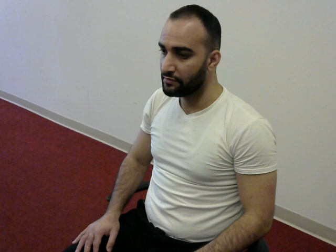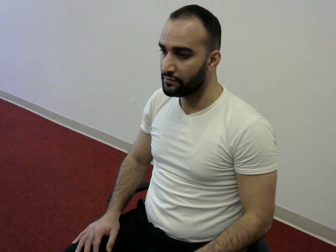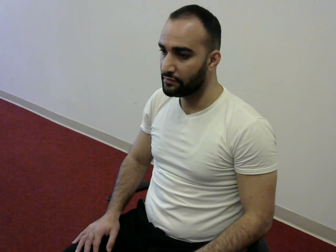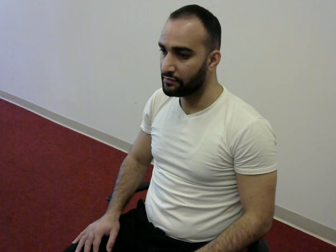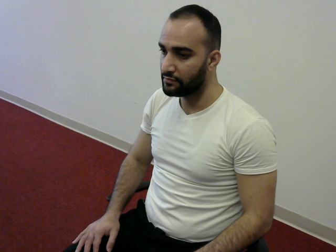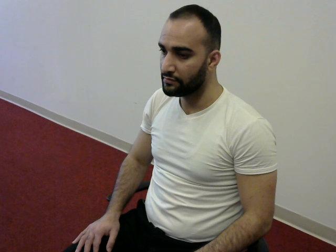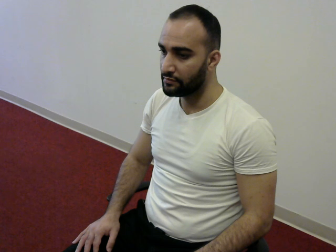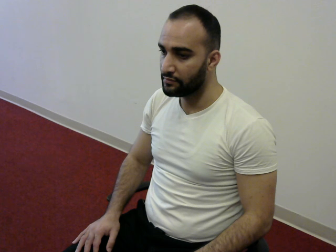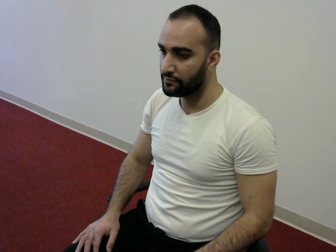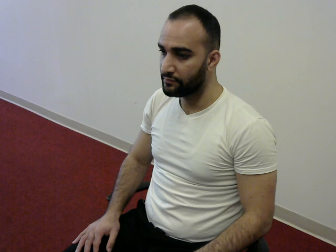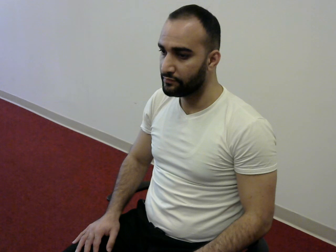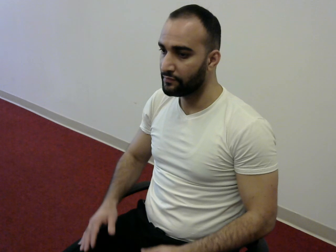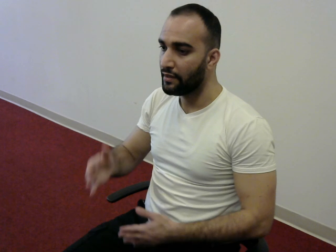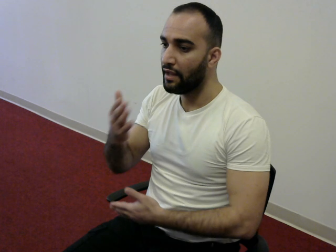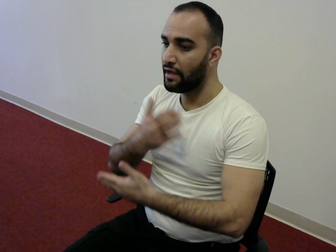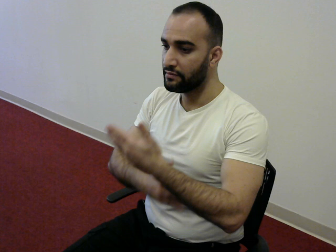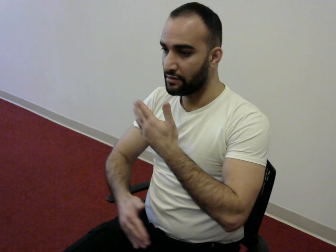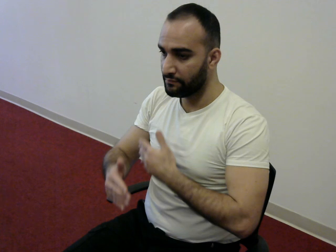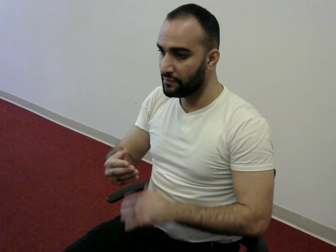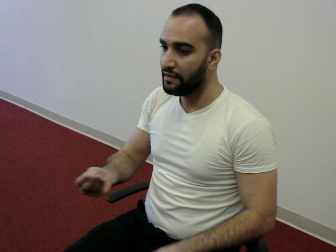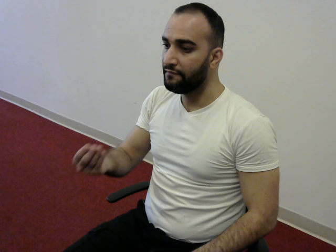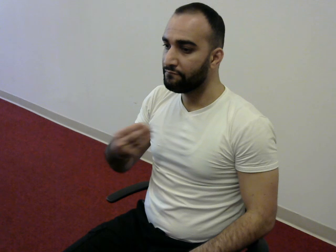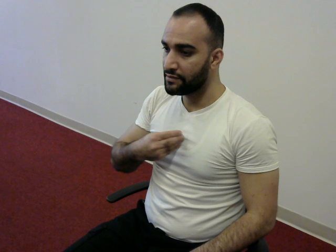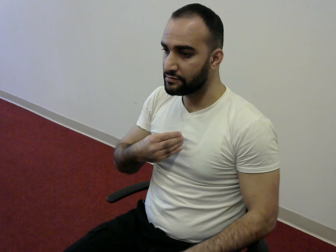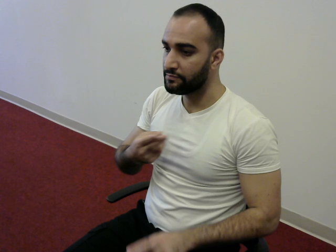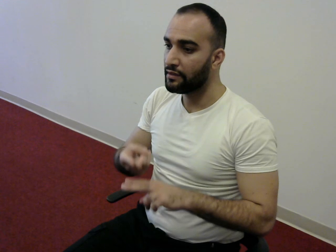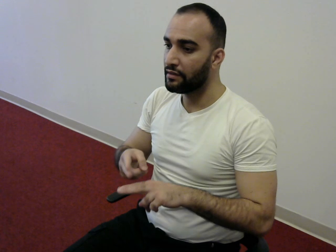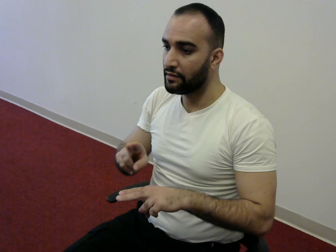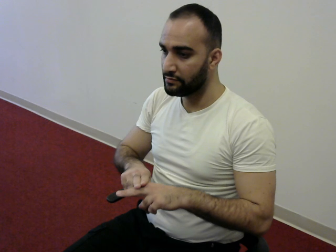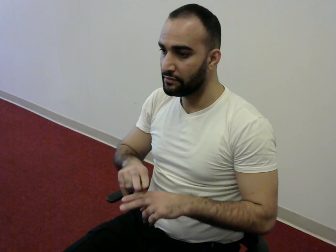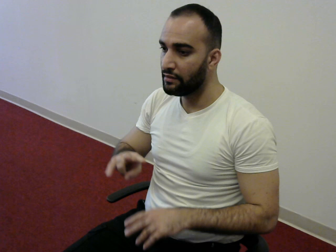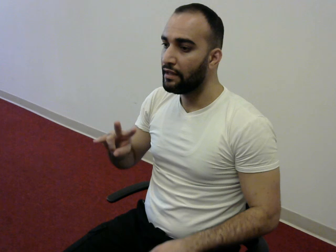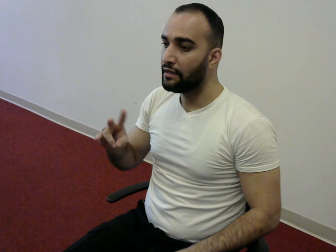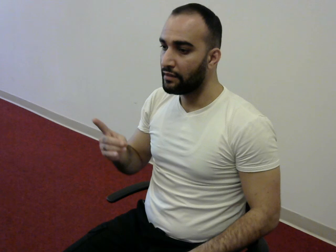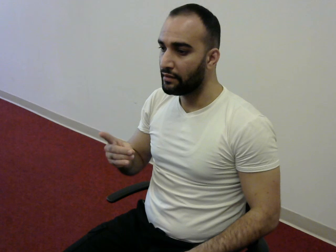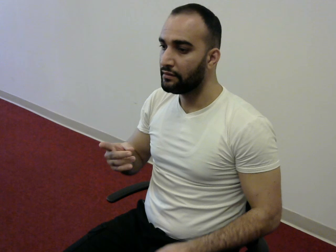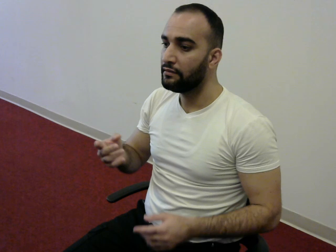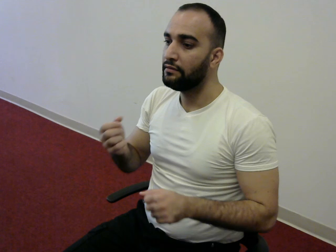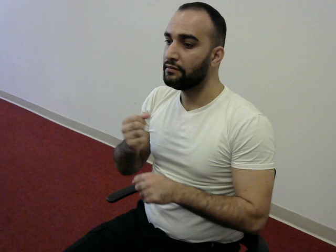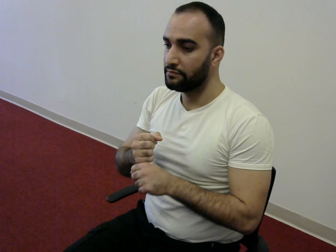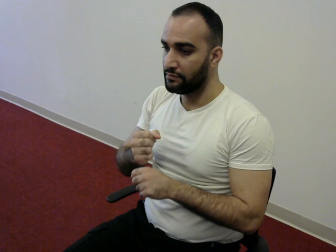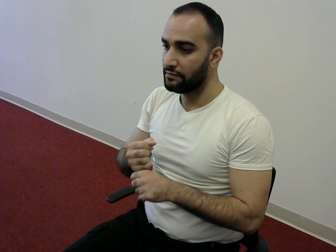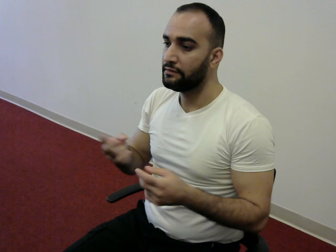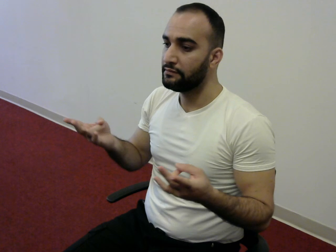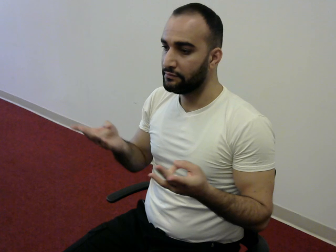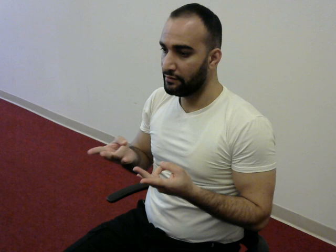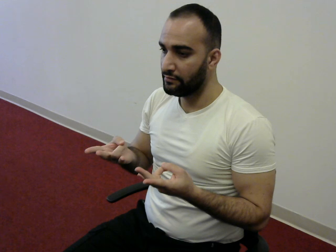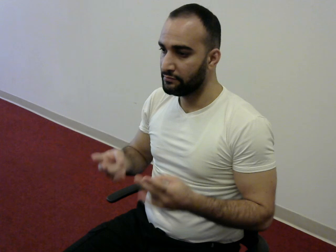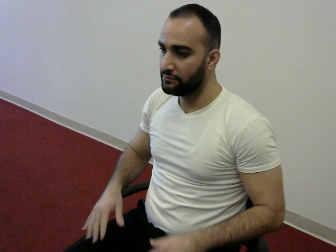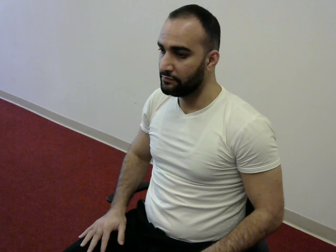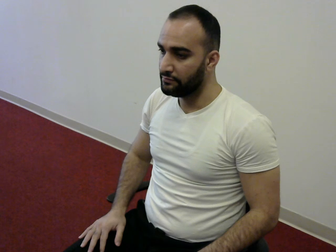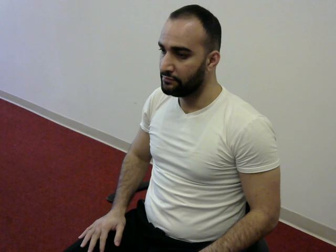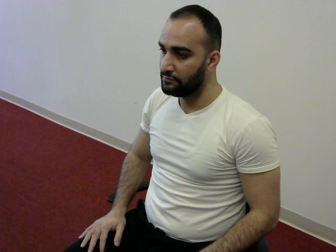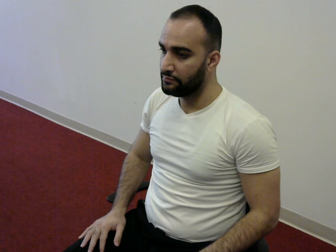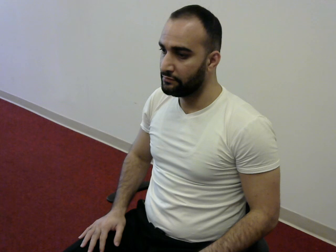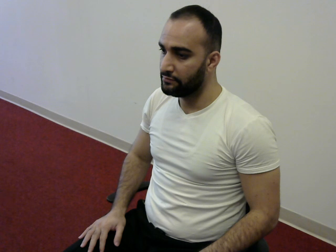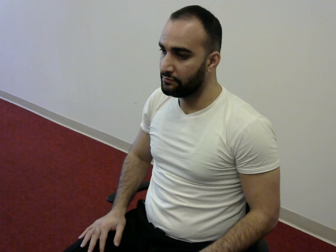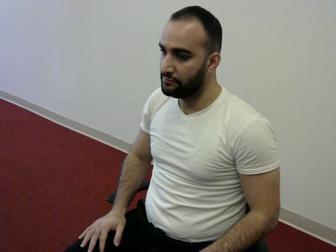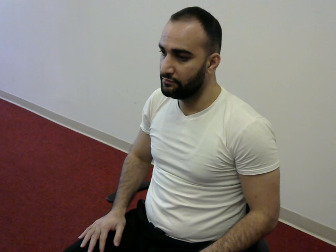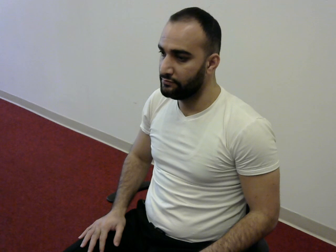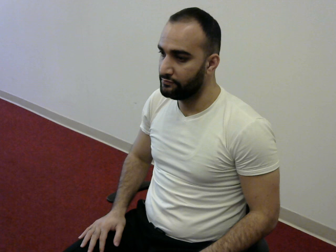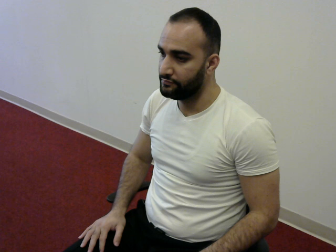Əlilliyin təyin olunması üçün nə etmək lazımdır?